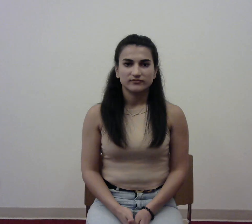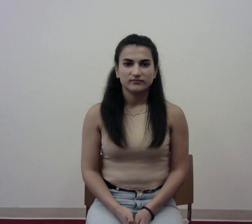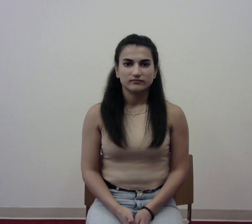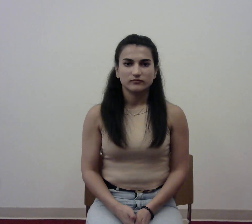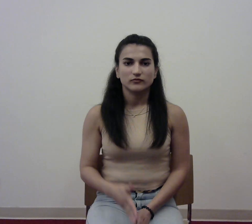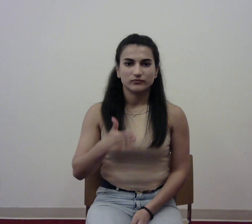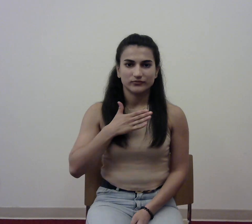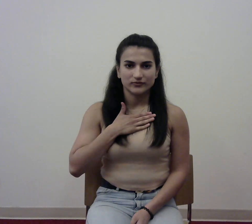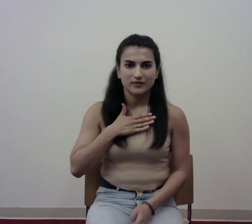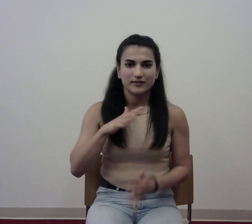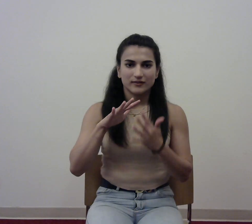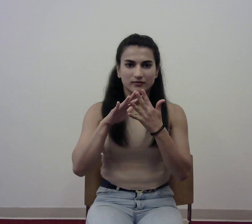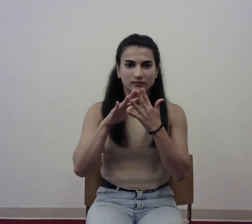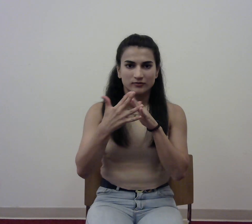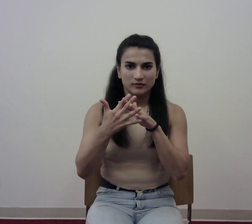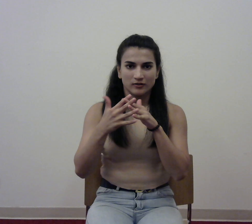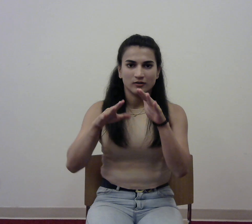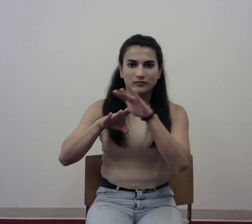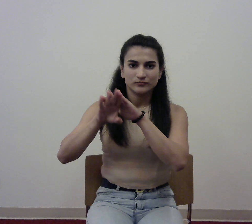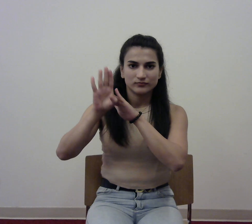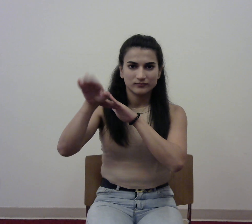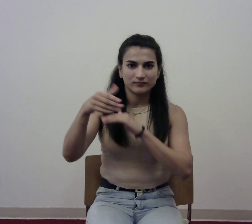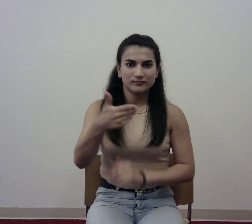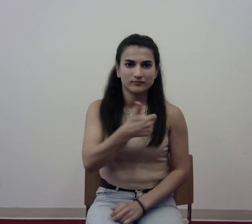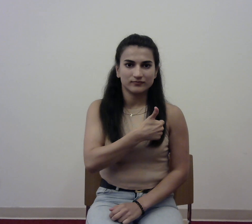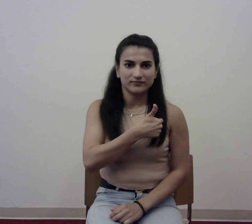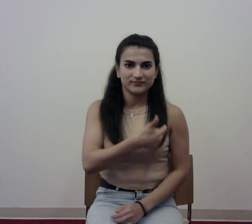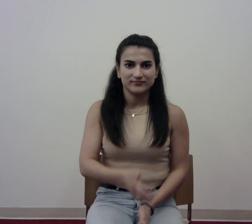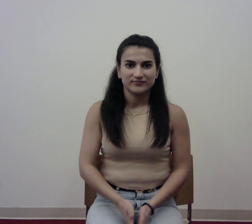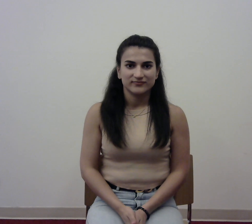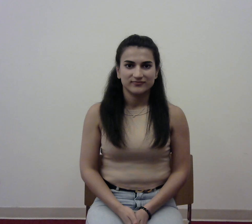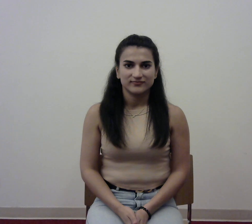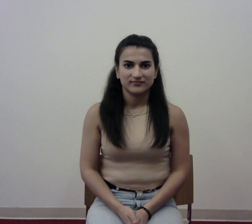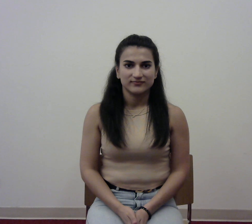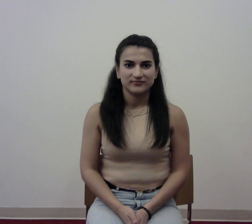Mən kəndə getmək istəyirəm